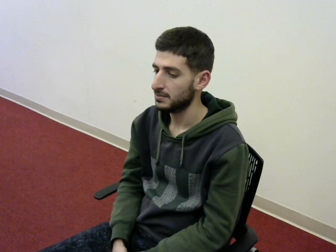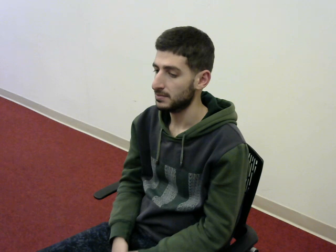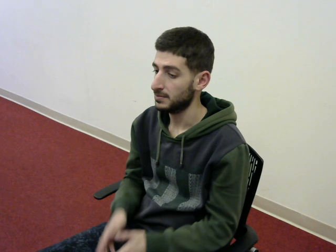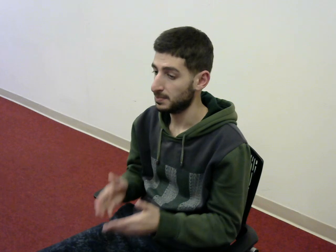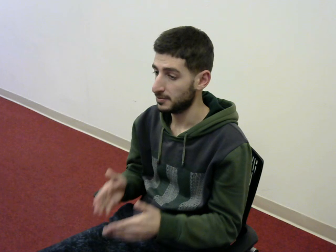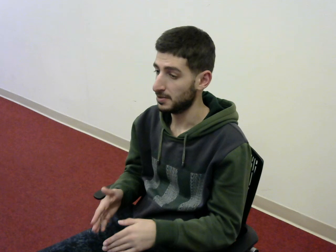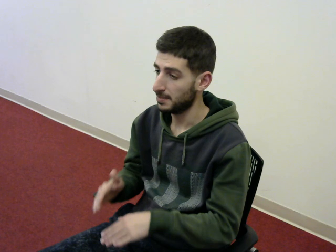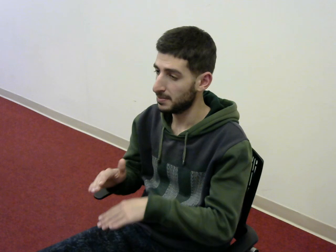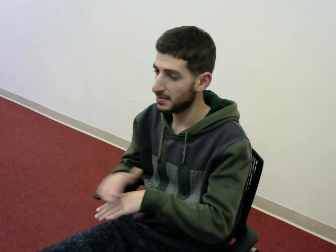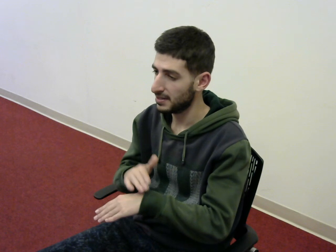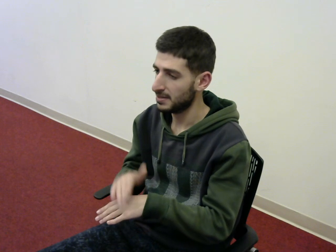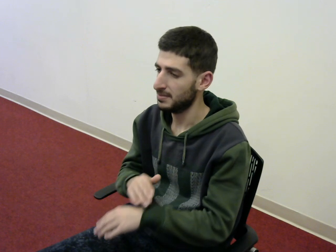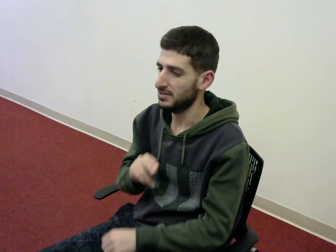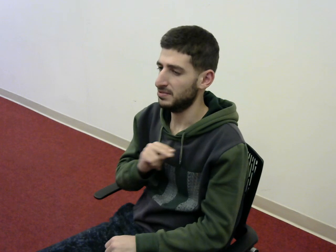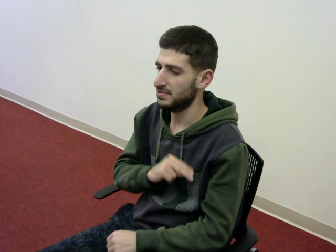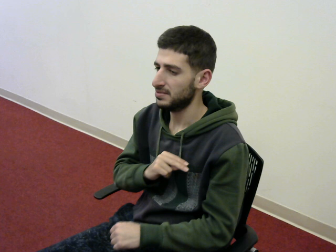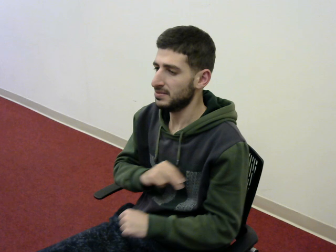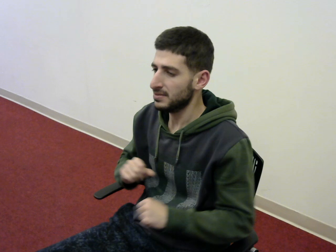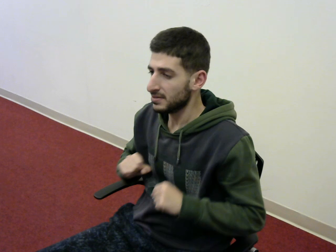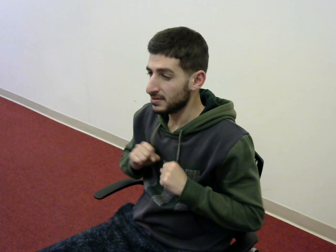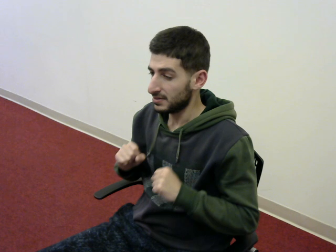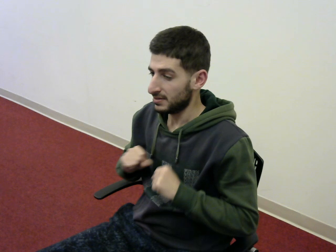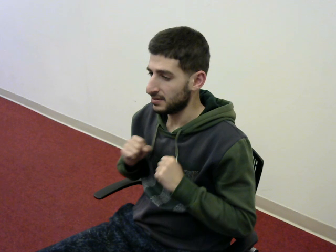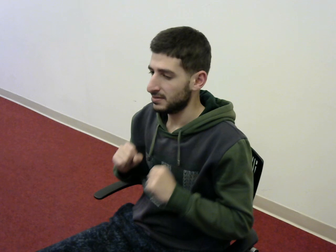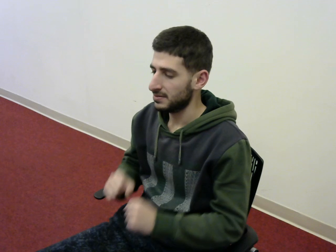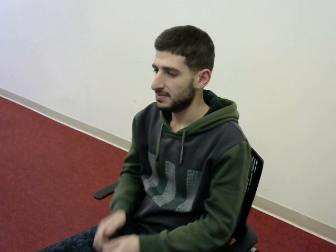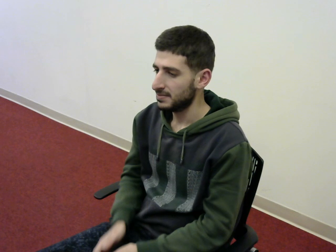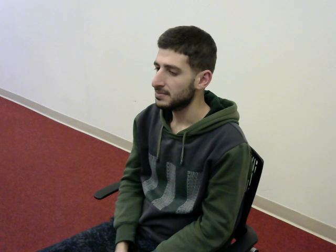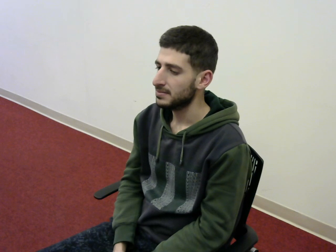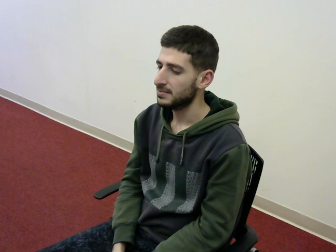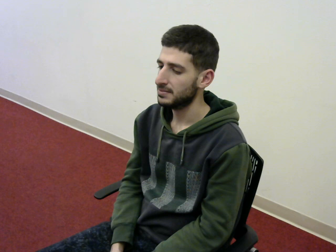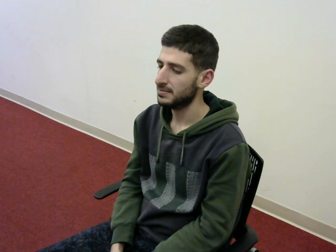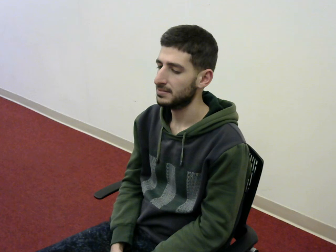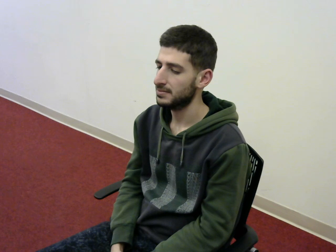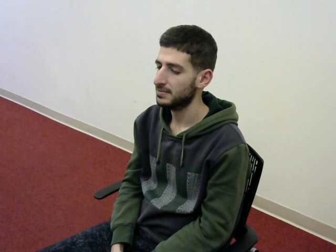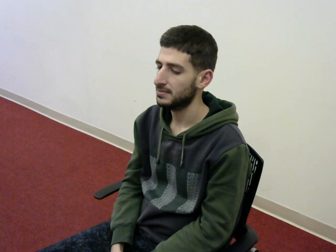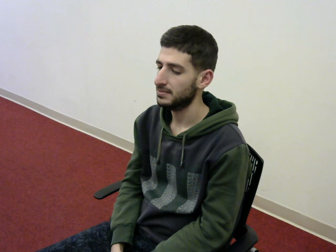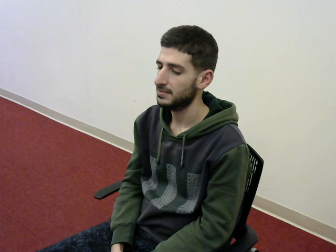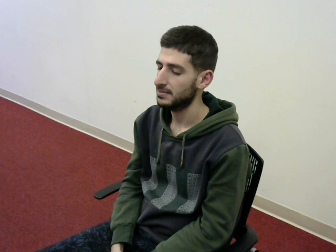Burda mehriban işçilər çalışır